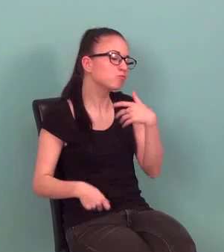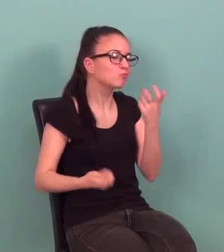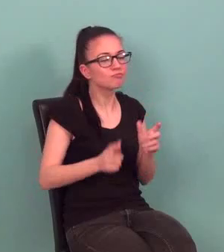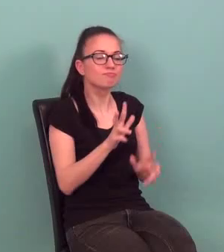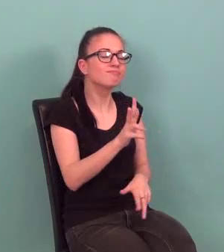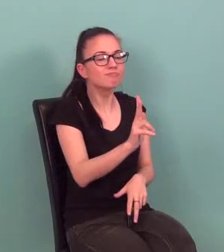Trzej chłopcy idą dalej.